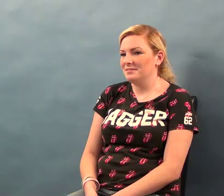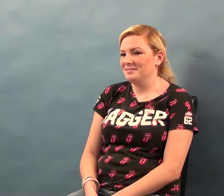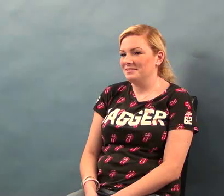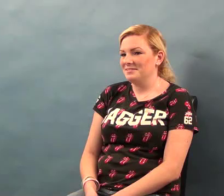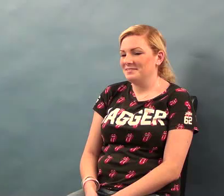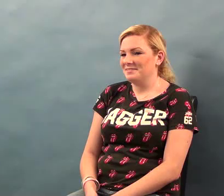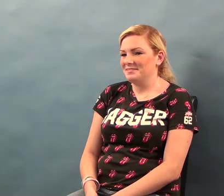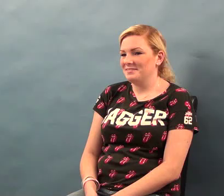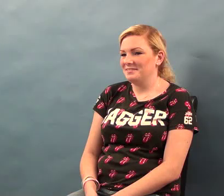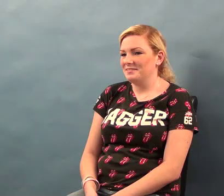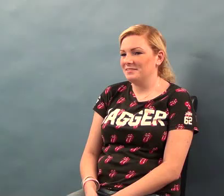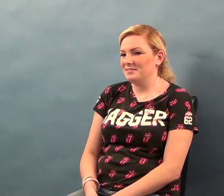Myślę, że to jest ostrzeżenie przed śliską powierzchnią.